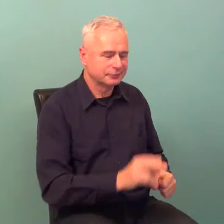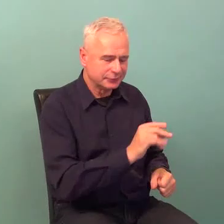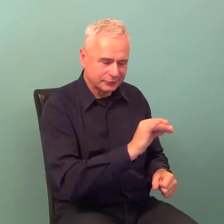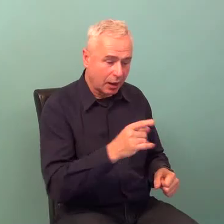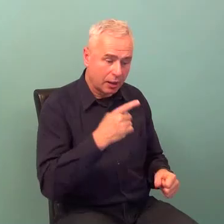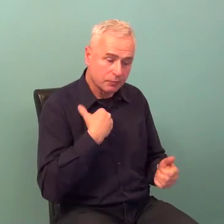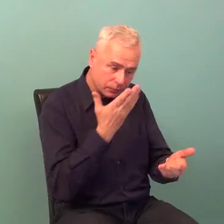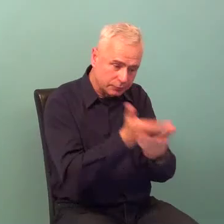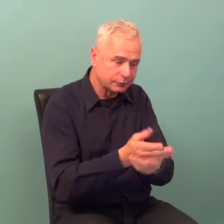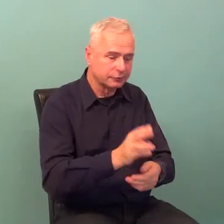Proponuję ci wtorek...